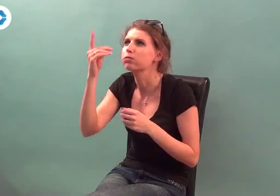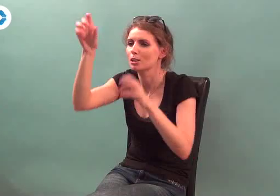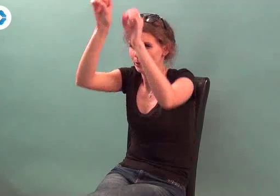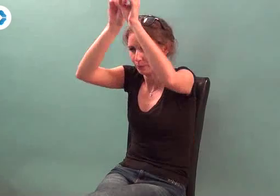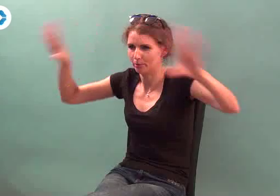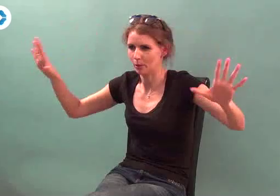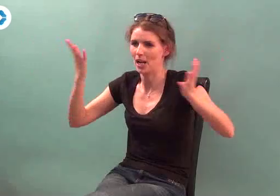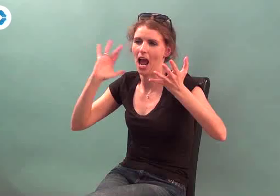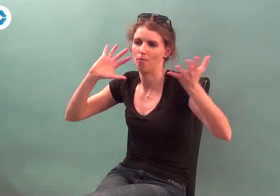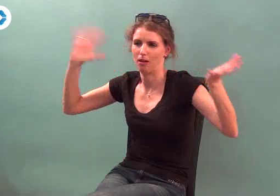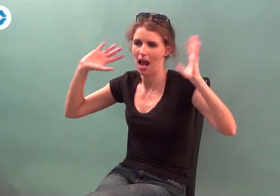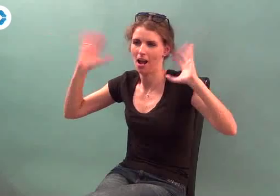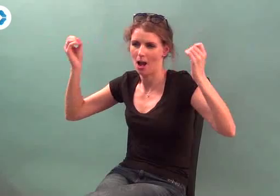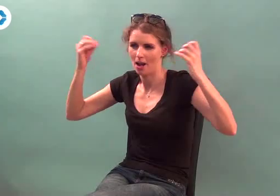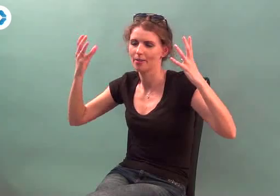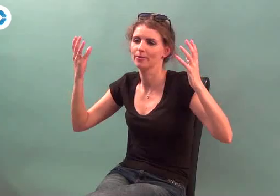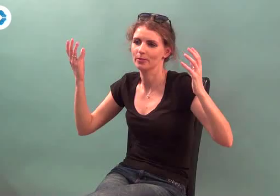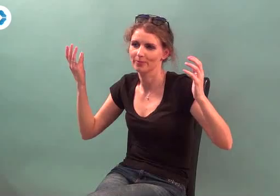Czujnik zareagował i zaczęła lać się woda, dlatego włączył się alarm.